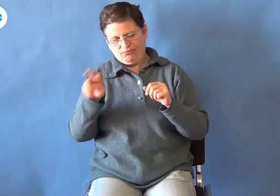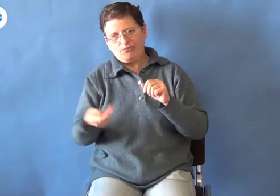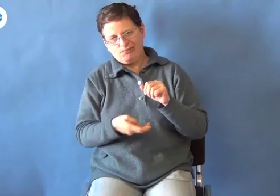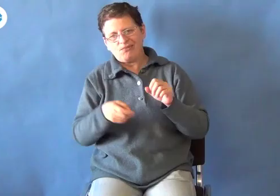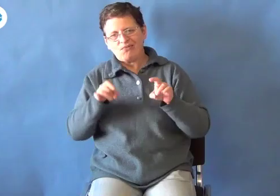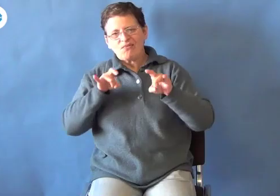Wpadł pod pociąg.